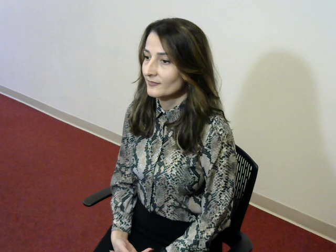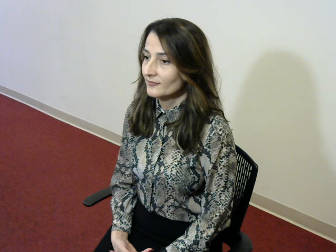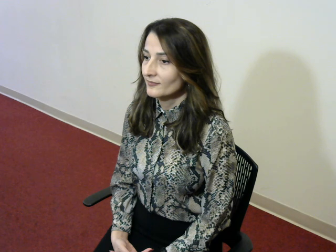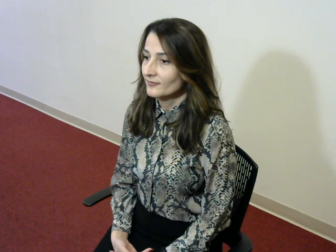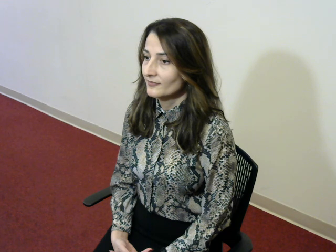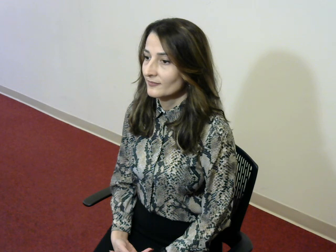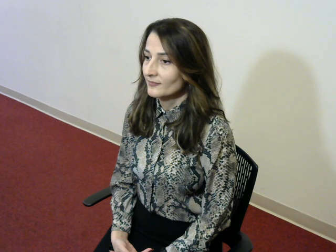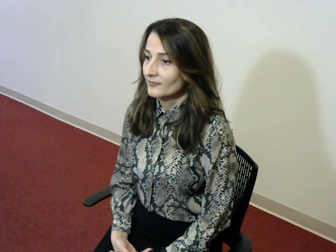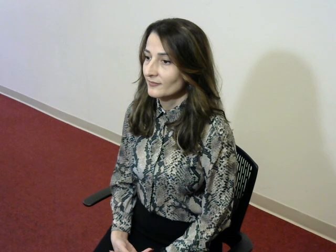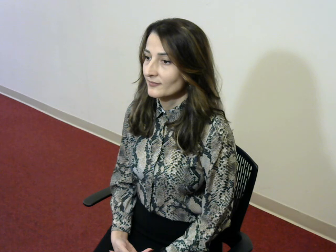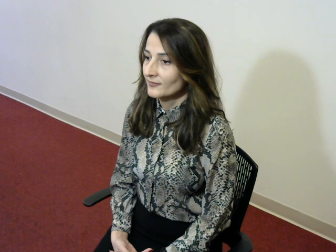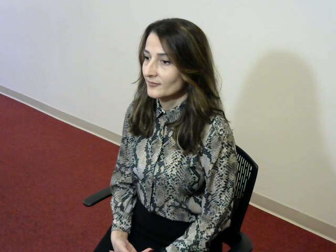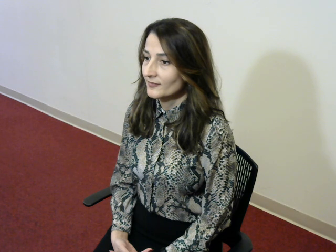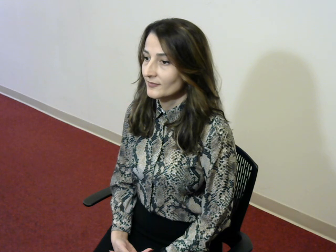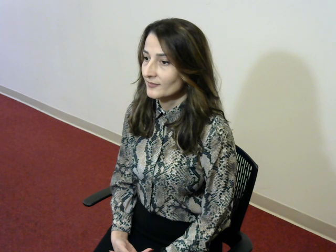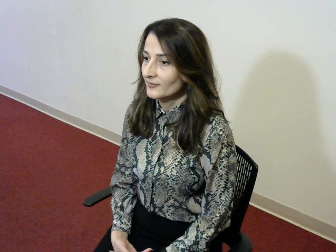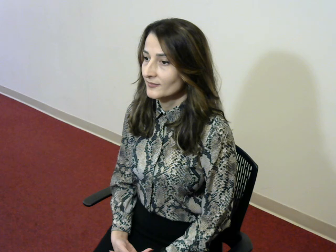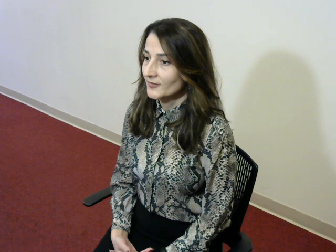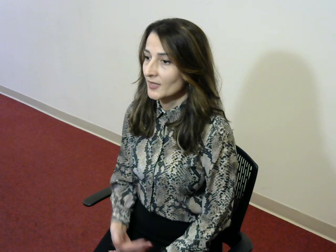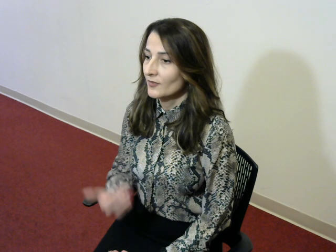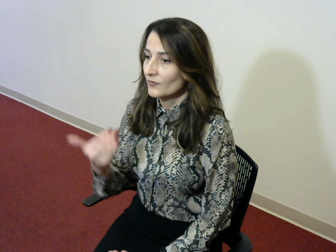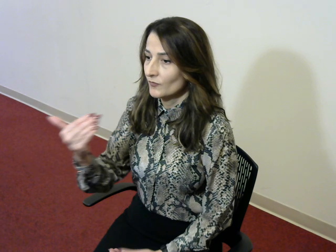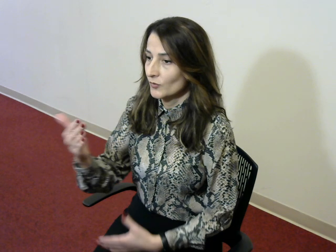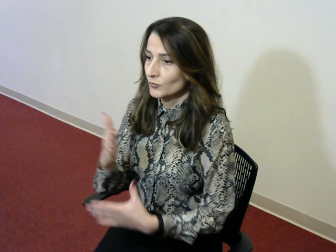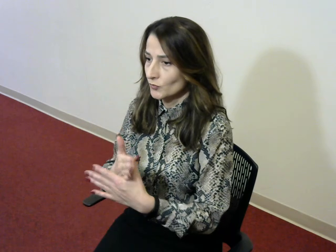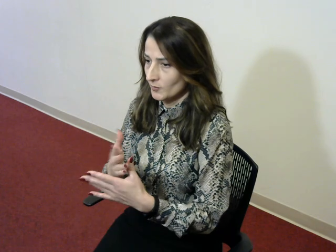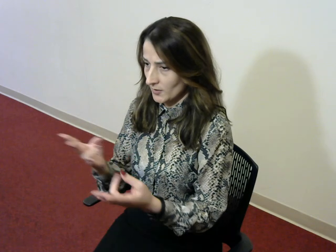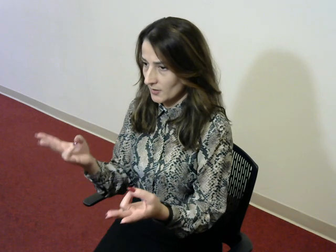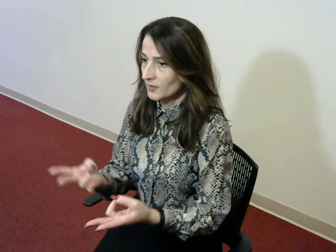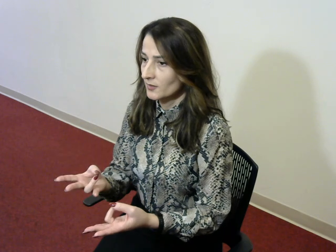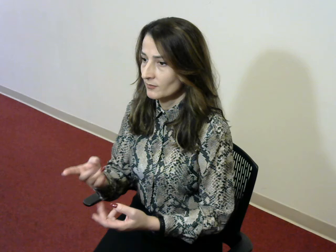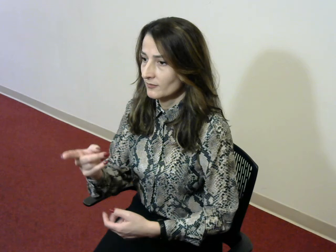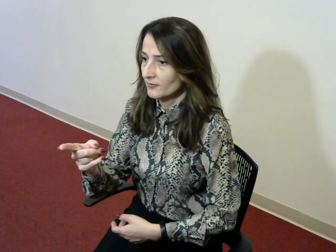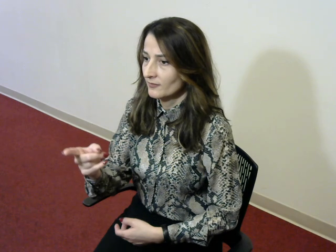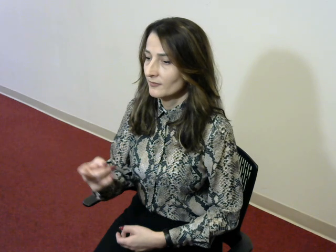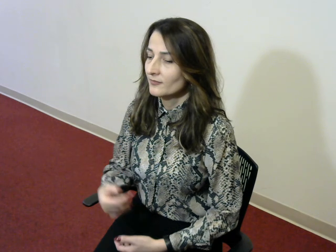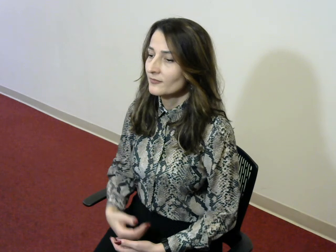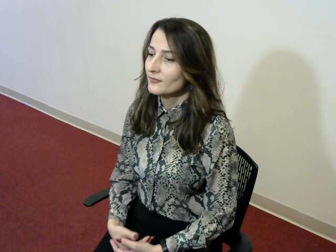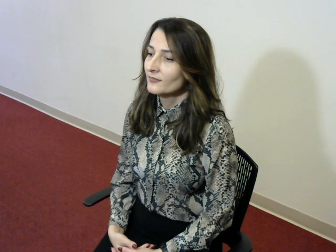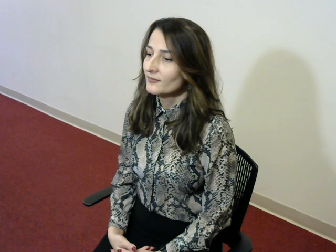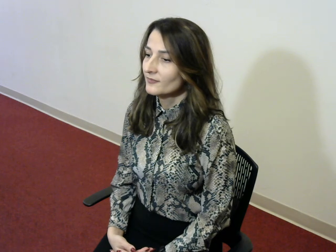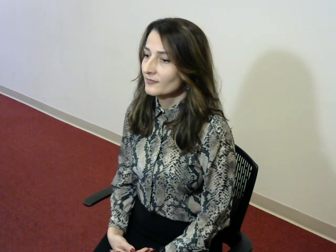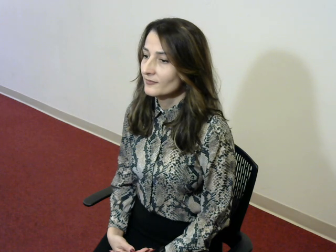Sizə kömək lazımdır mı?